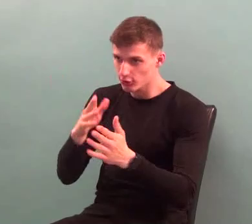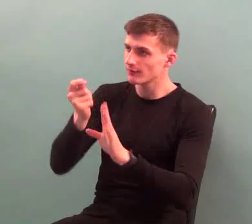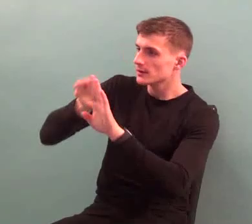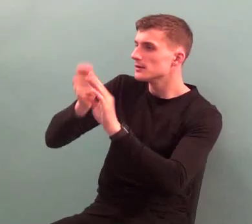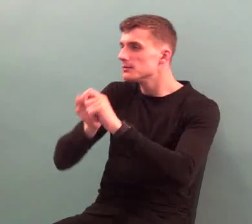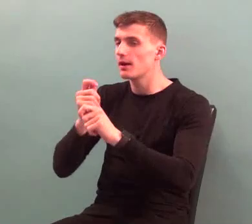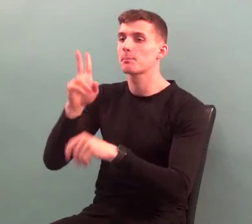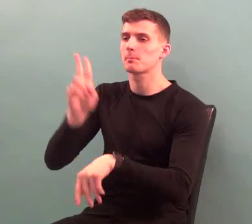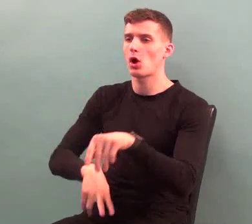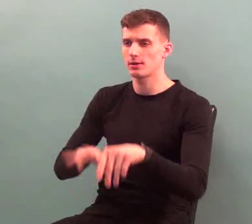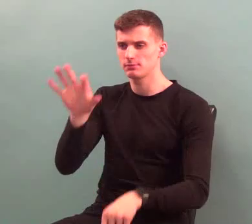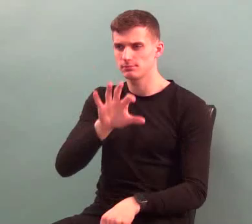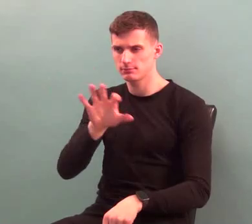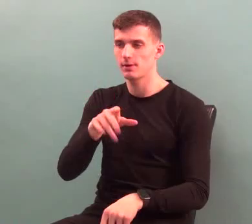Teraz je kituje, a policjant się mu przygląda.